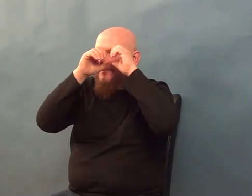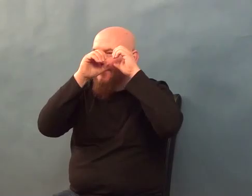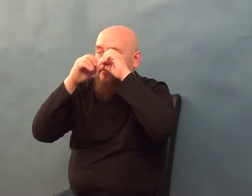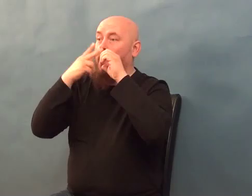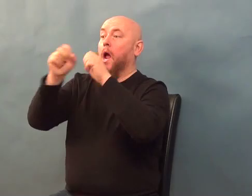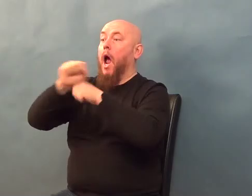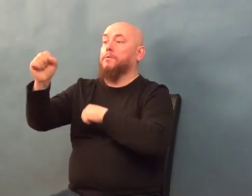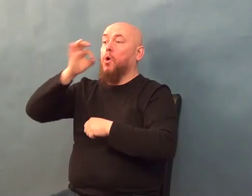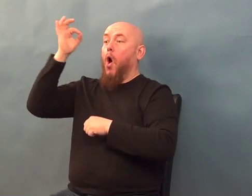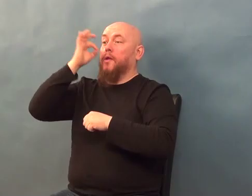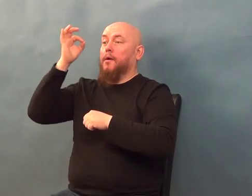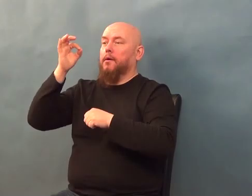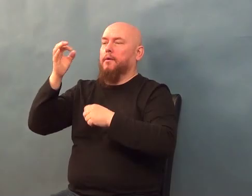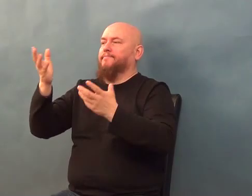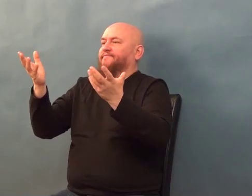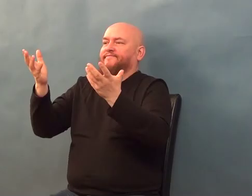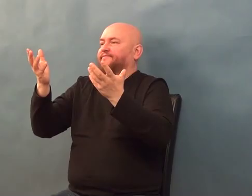Widzi, że jest tam kot i nie wie co zrobić.